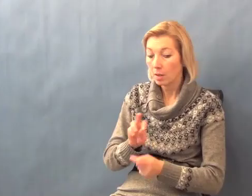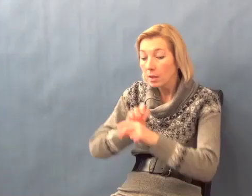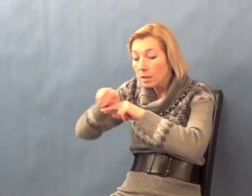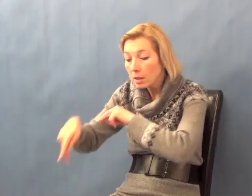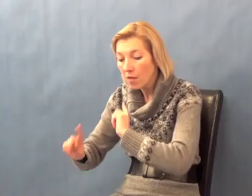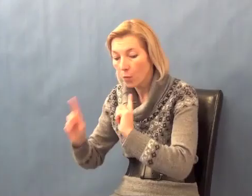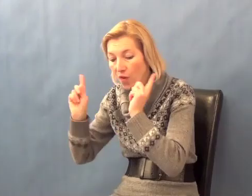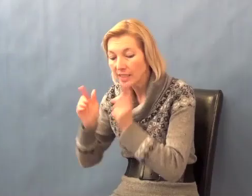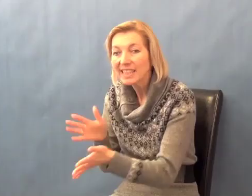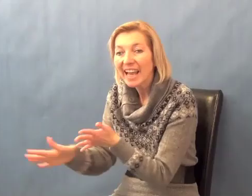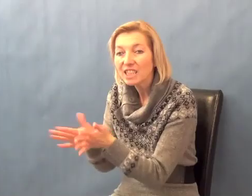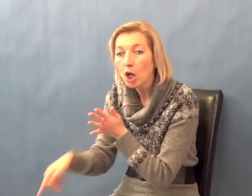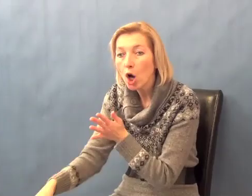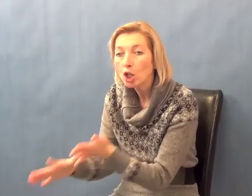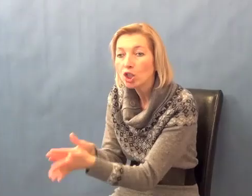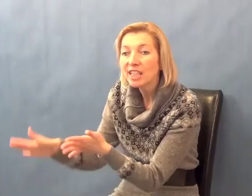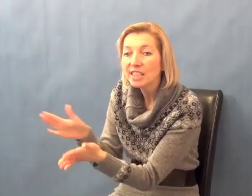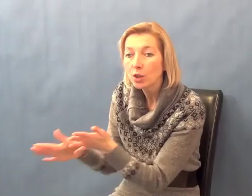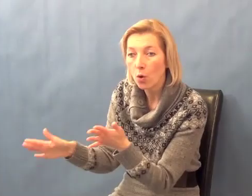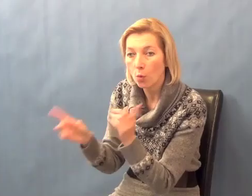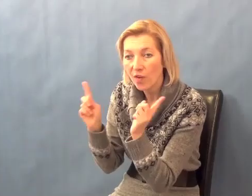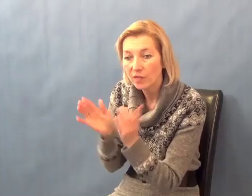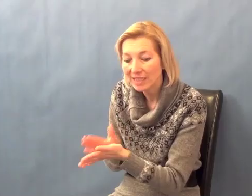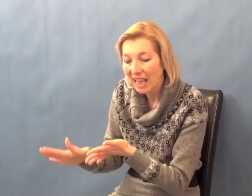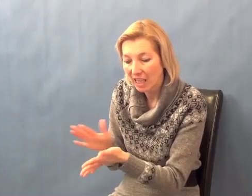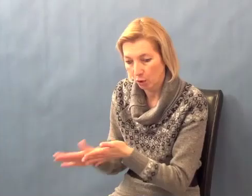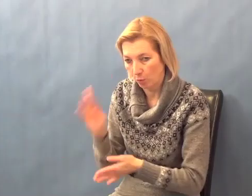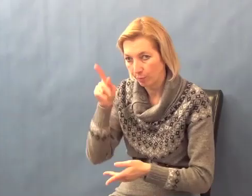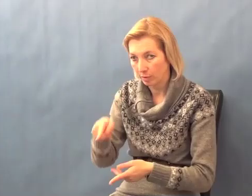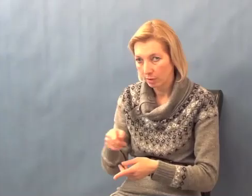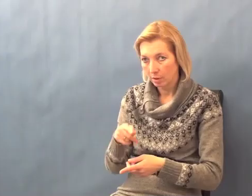Jak idziesz to uważaj, bo tam jest ślisko.